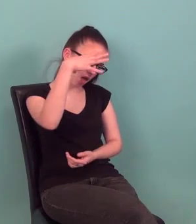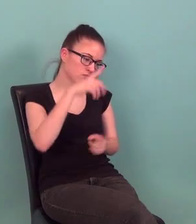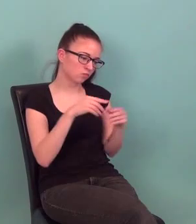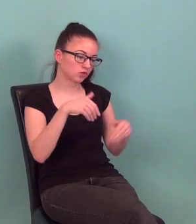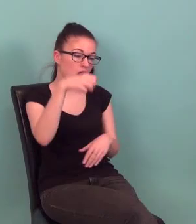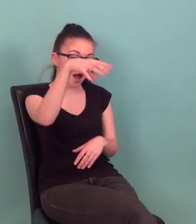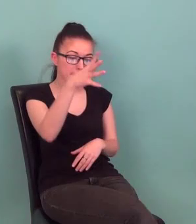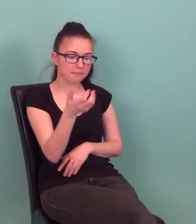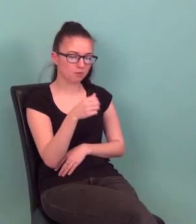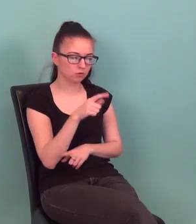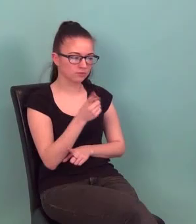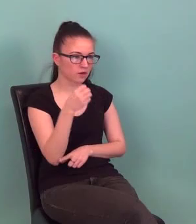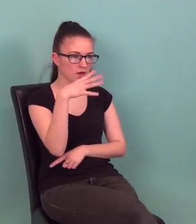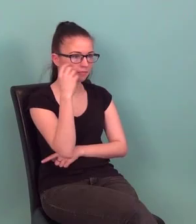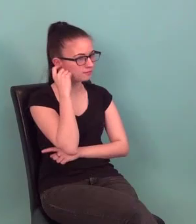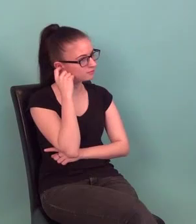Jest światło, może to jest lampa, więc nie wolno świecić.